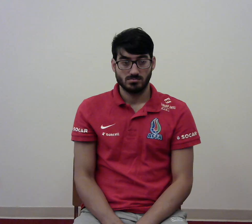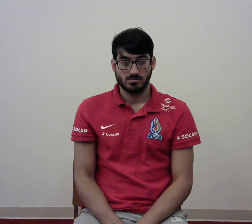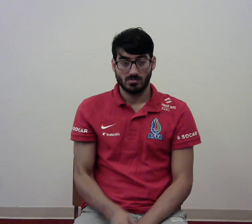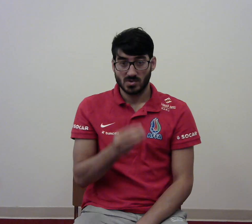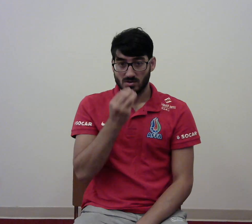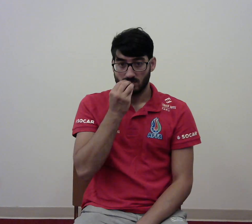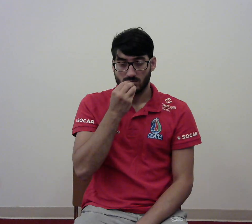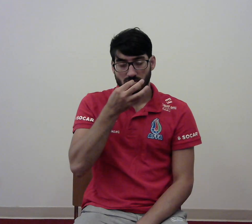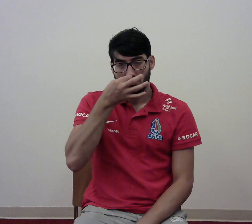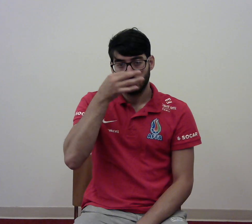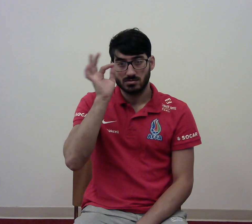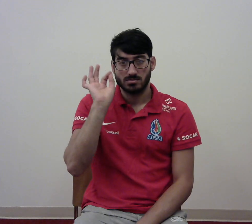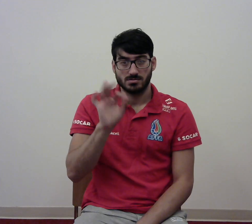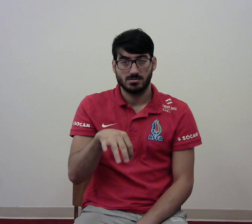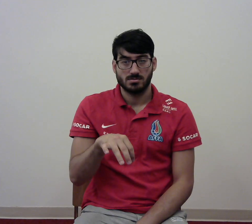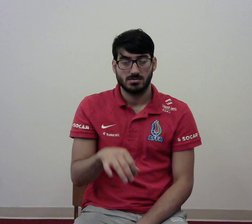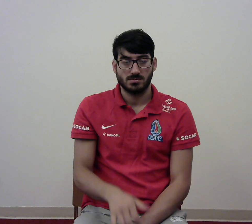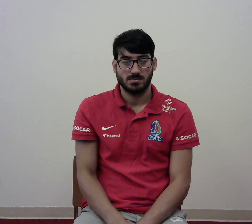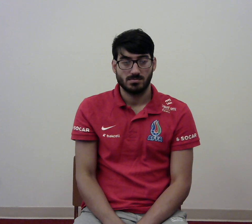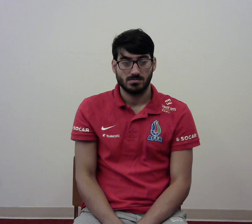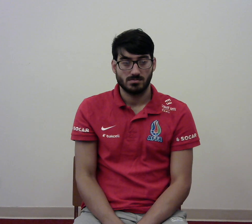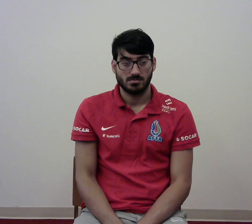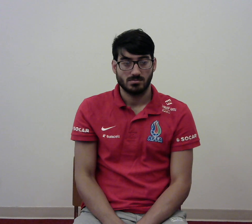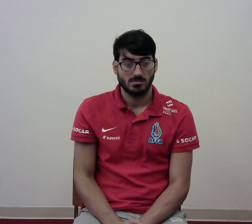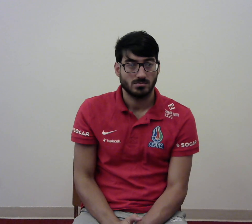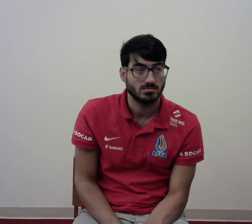Yemək dadlı idi